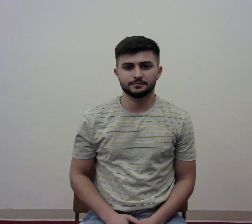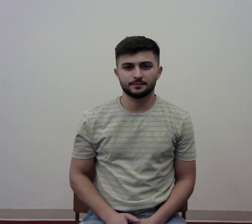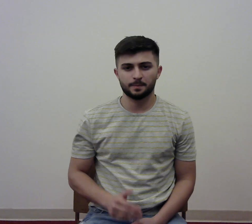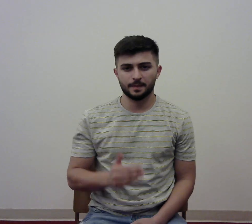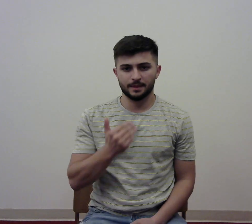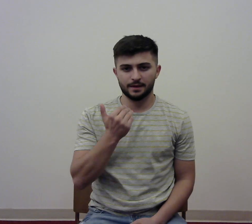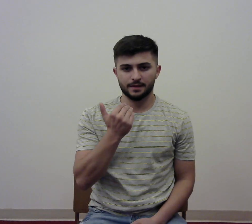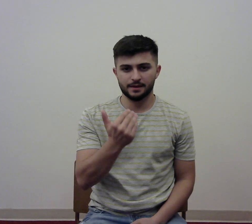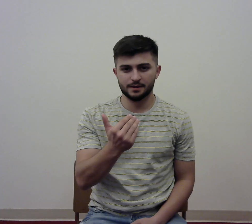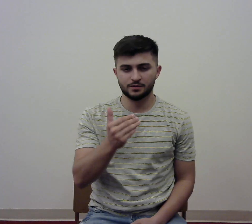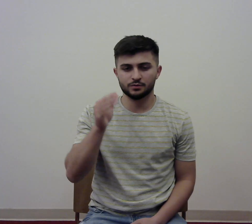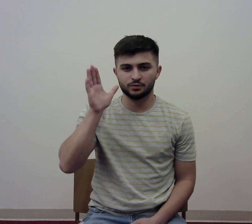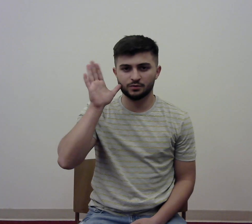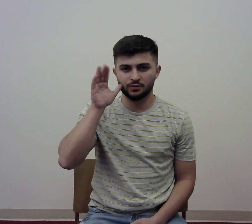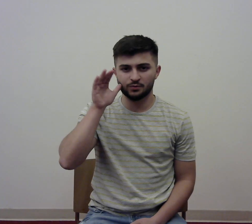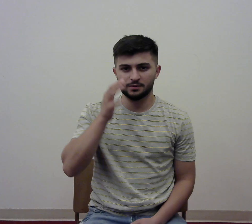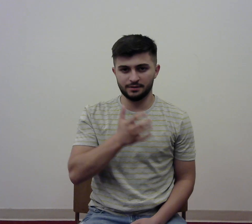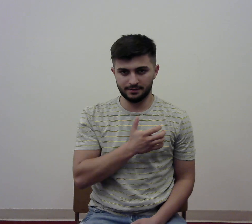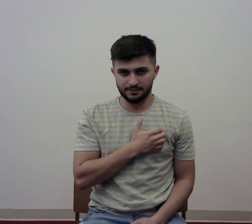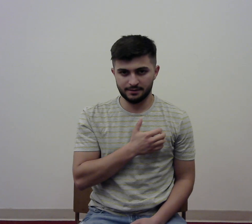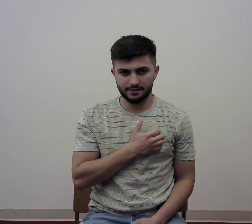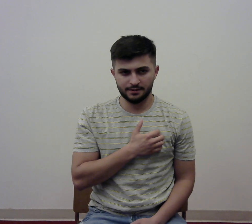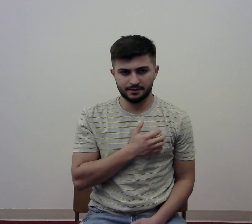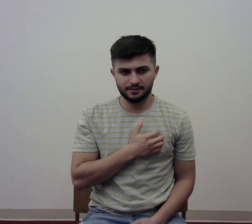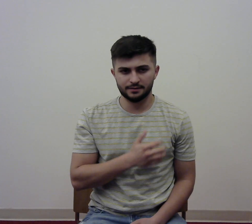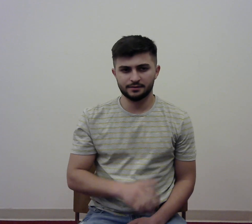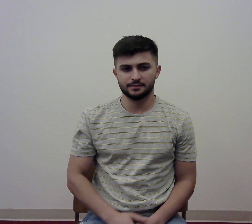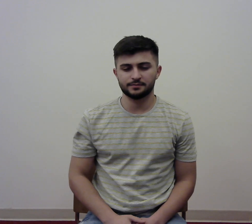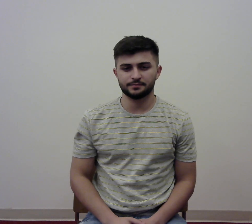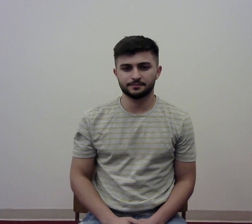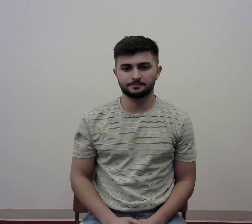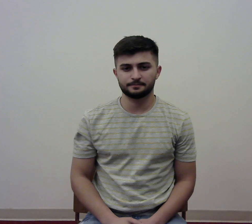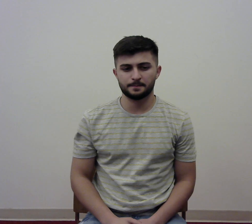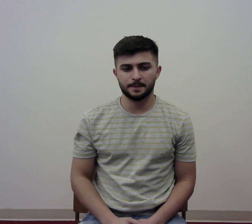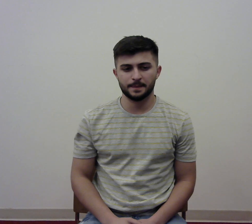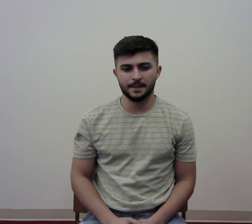Siz su istəyirsiniz?